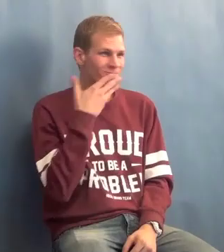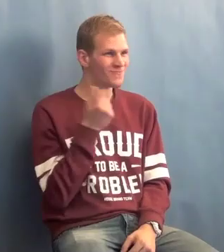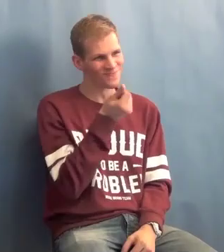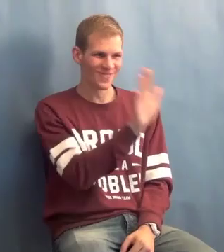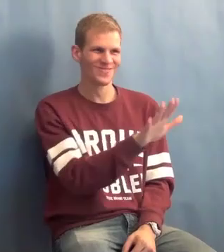Ja nie mam pieniędzy.